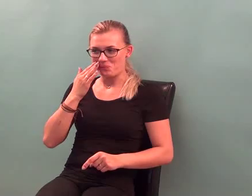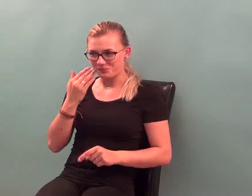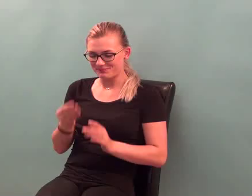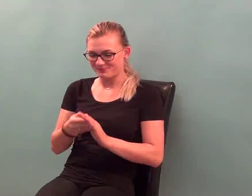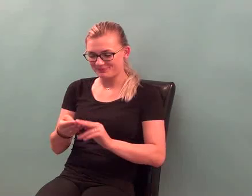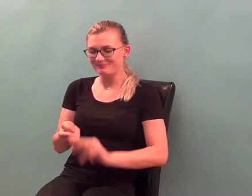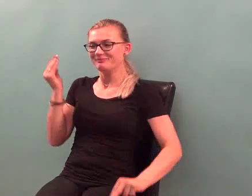Chaplin znowu rzuca kit za siebie.